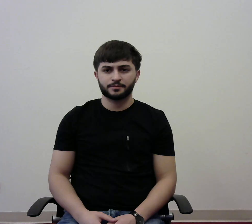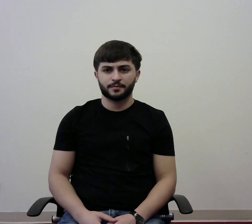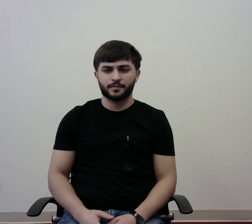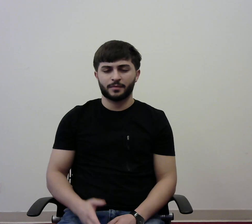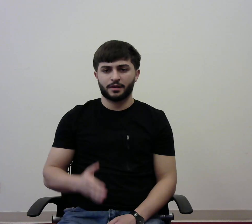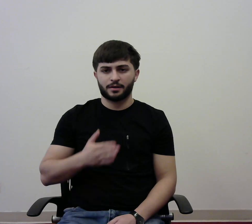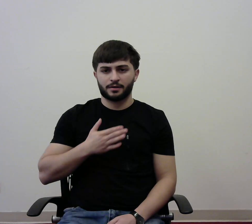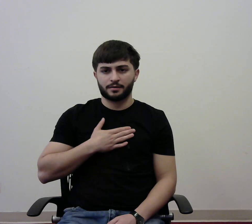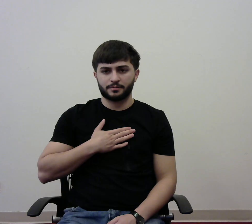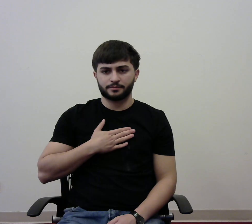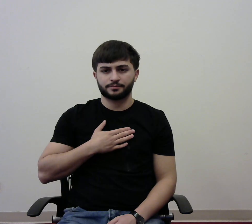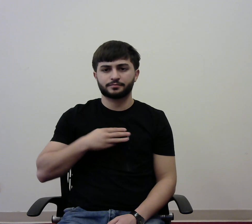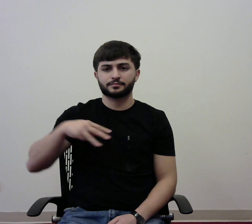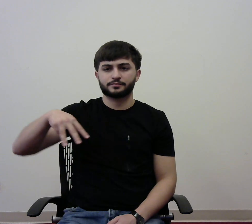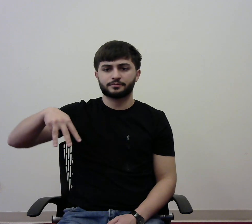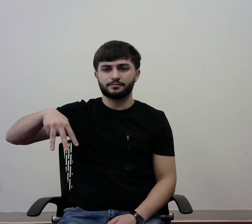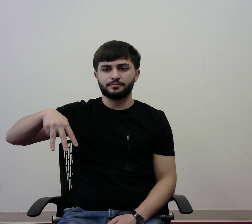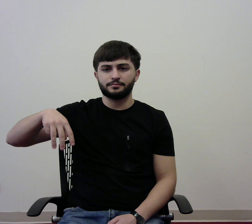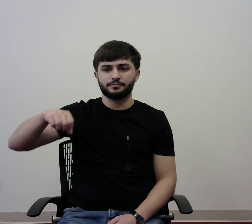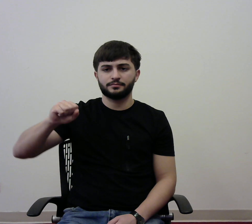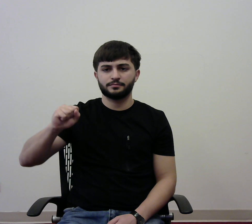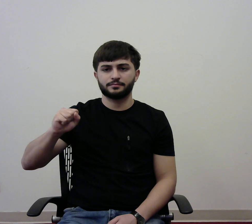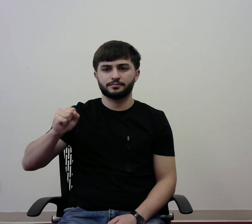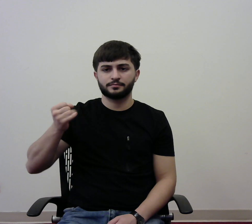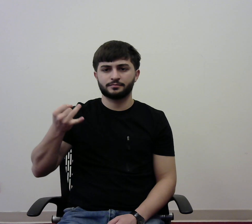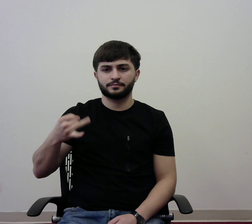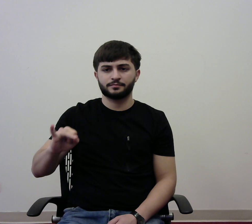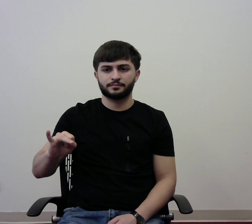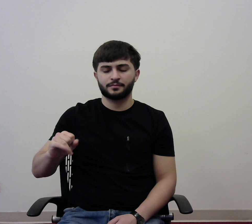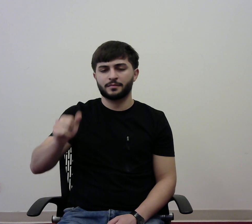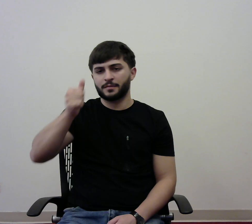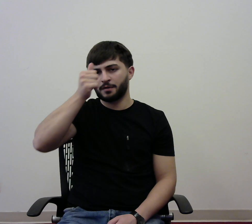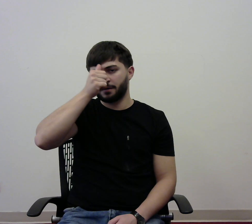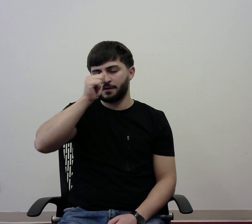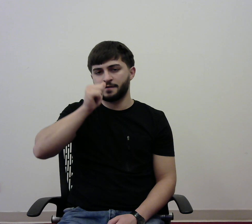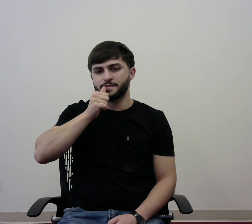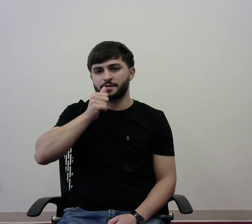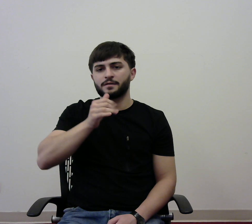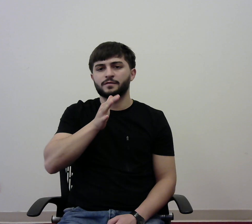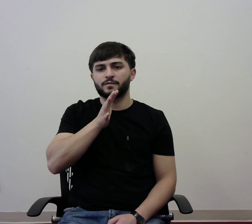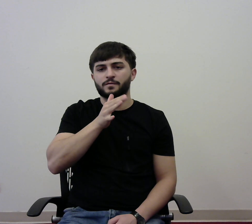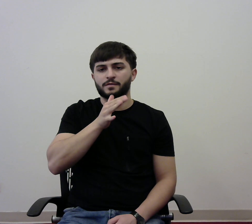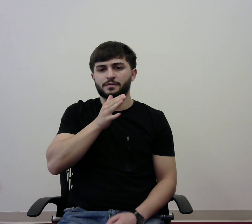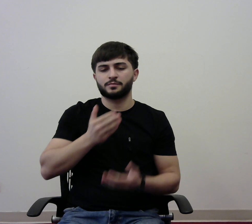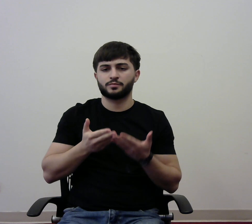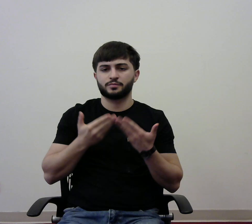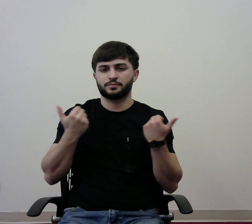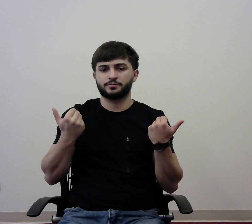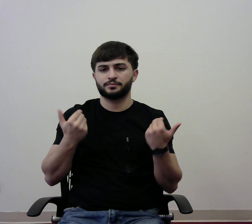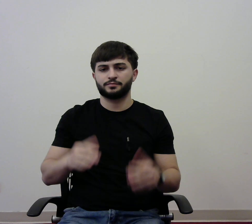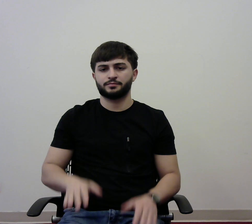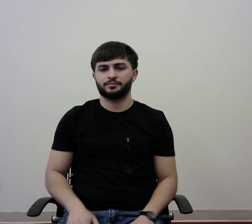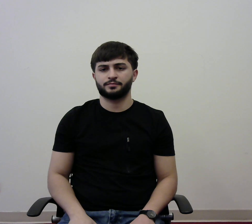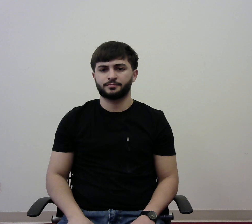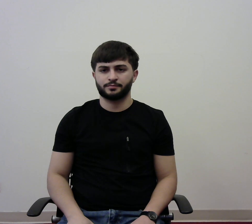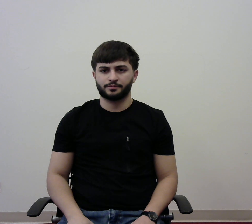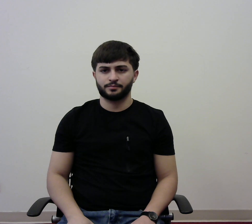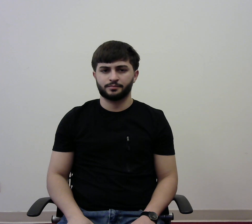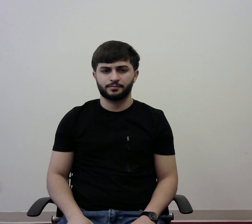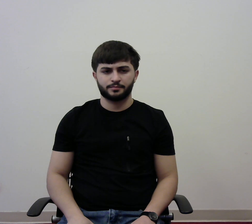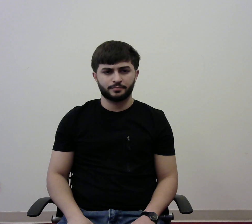Mənim may ayında vaxtım yoxdur